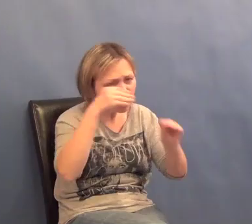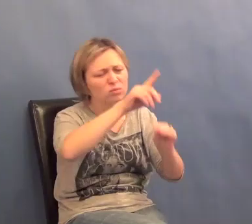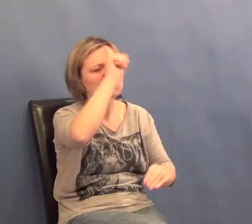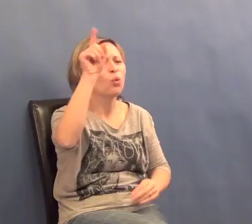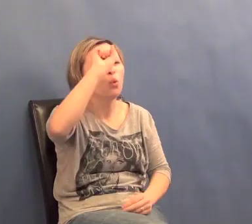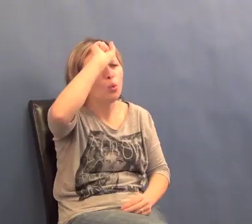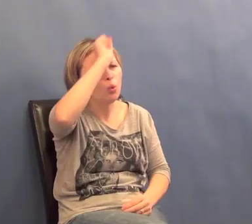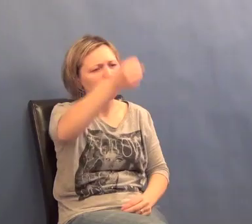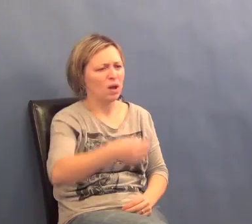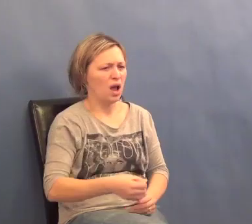Ale ludzie są uparci.